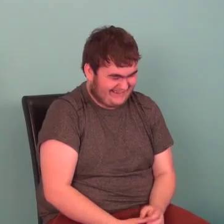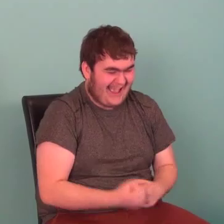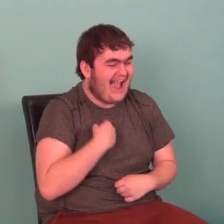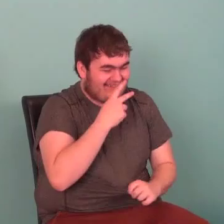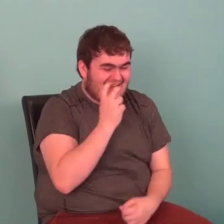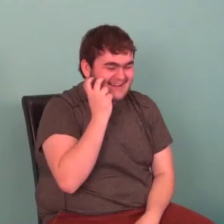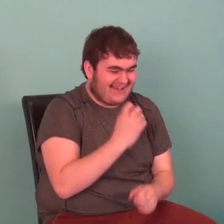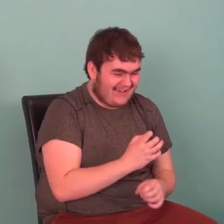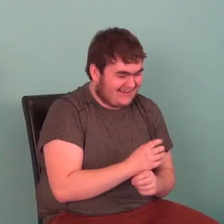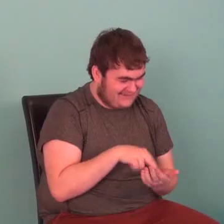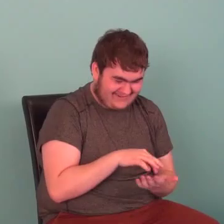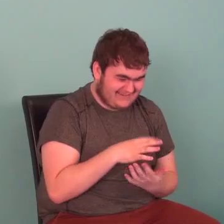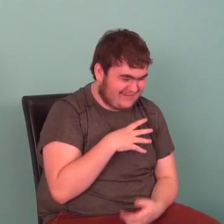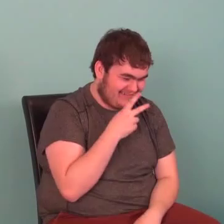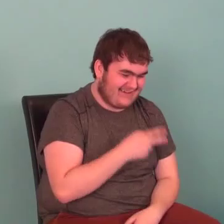W autobusie lub w tramwaju na pewno tak, bo widziałem.